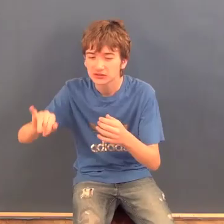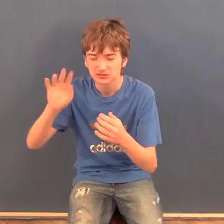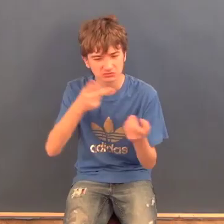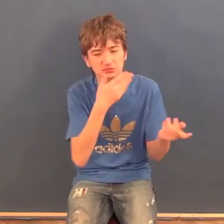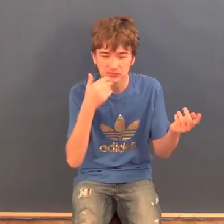Widzi, że tam też jest pusto.